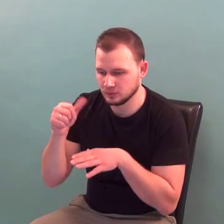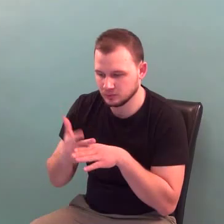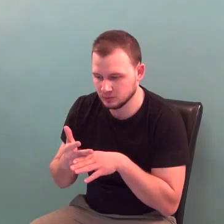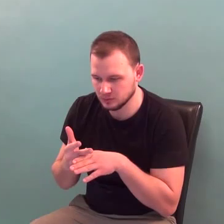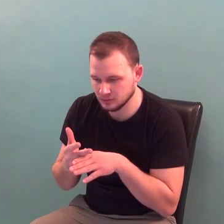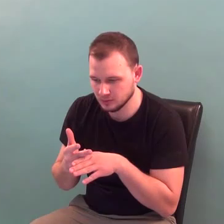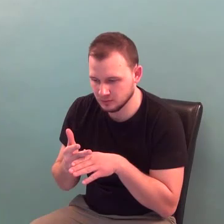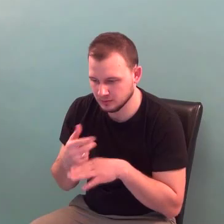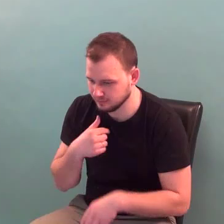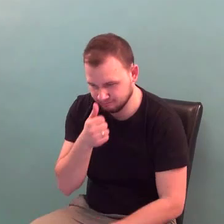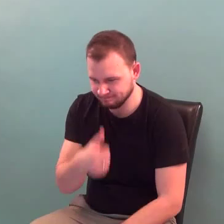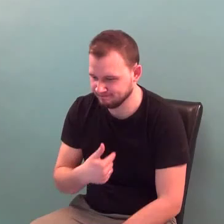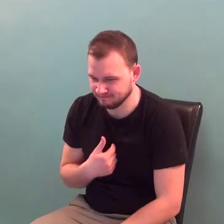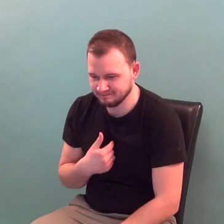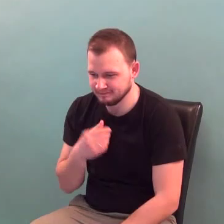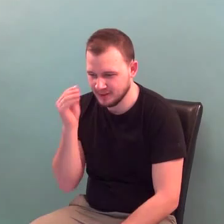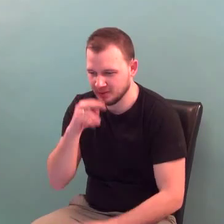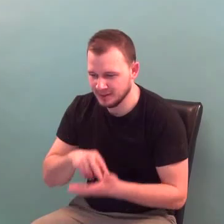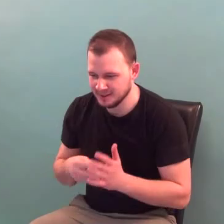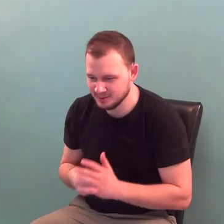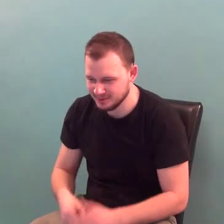O pierwszej trzydzieści ja nie mogę, nauka tańca.